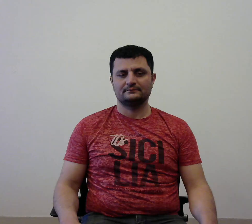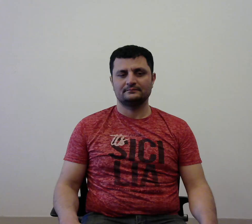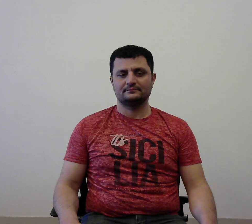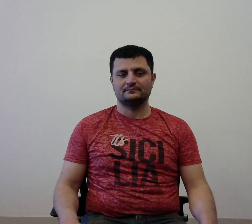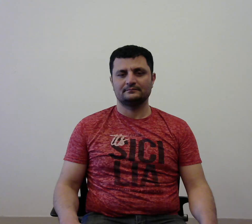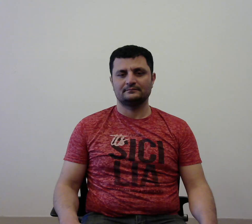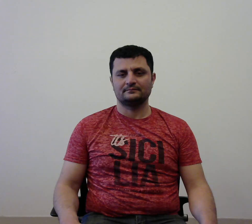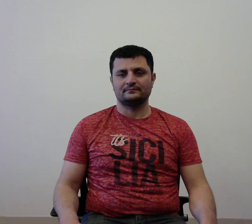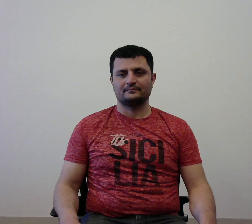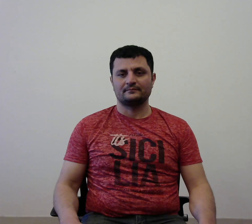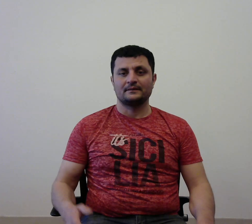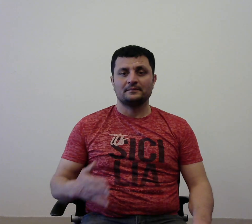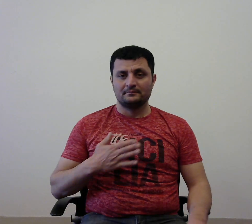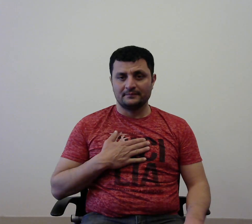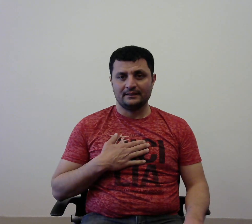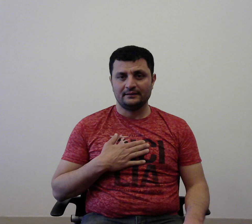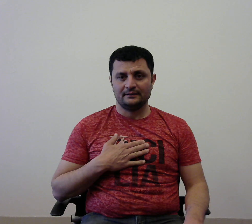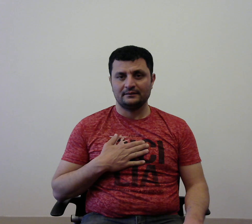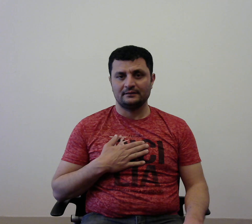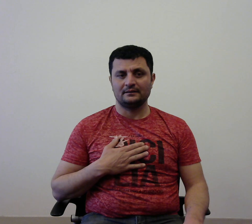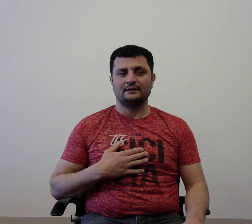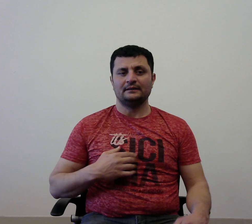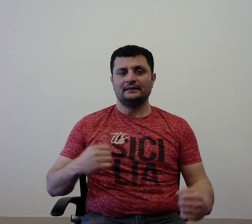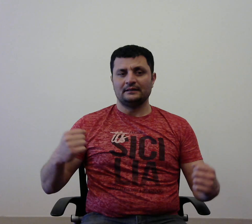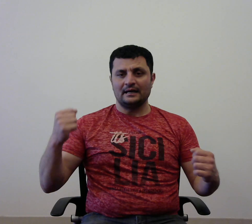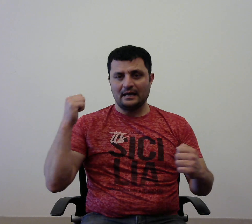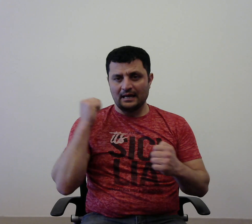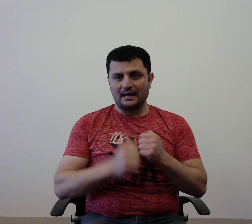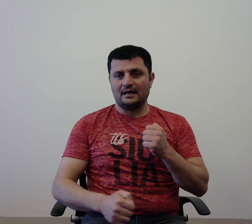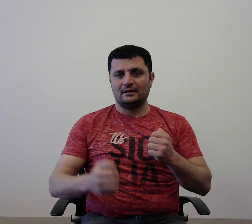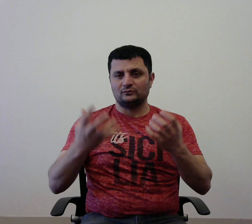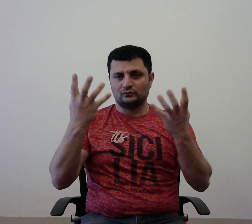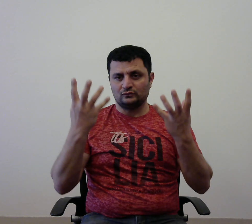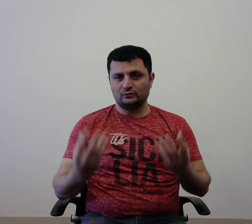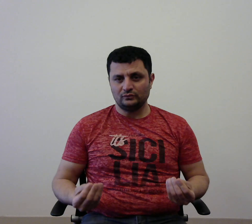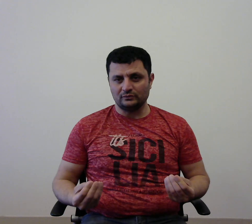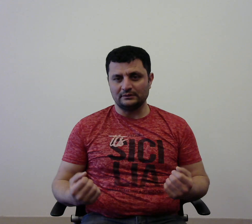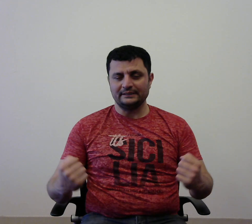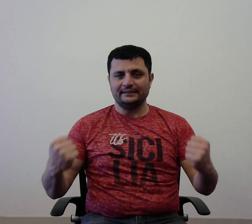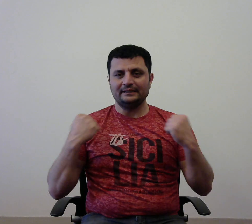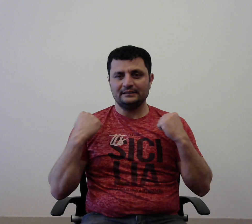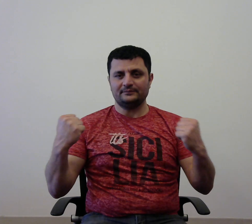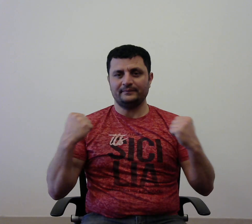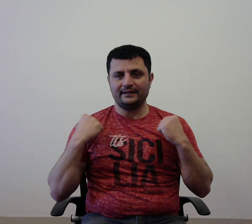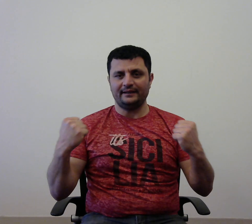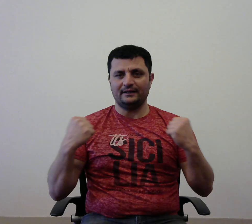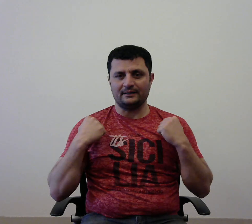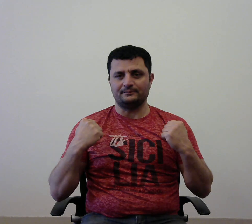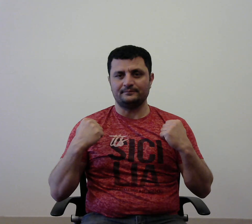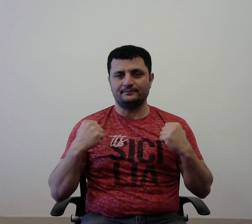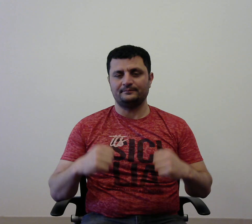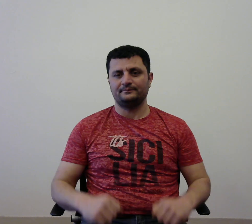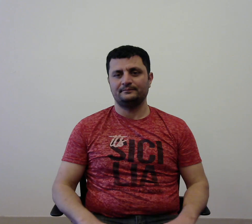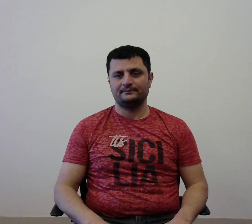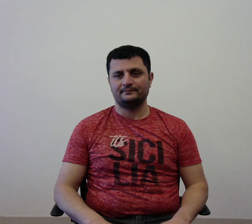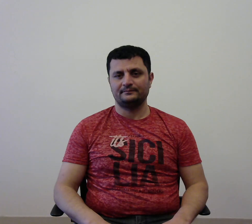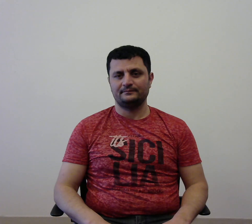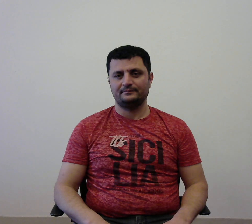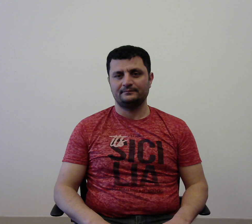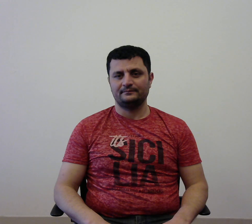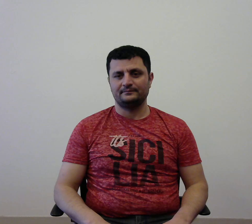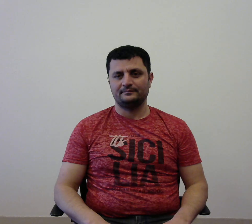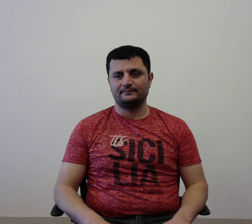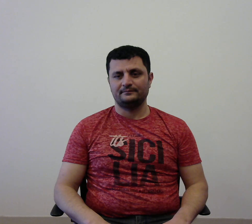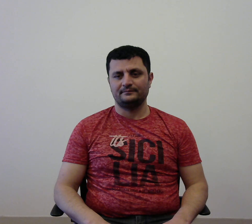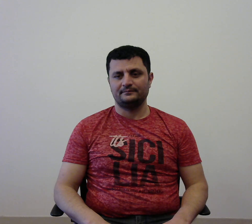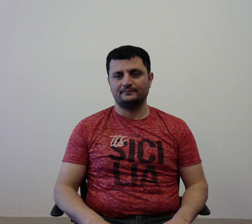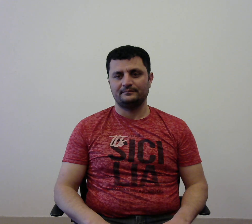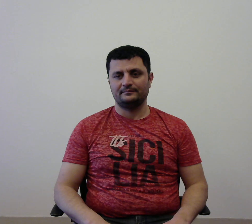Mən hər gün idman edirəm